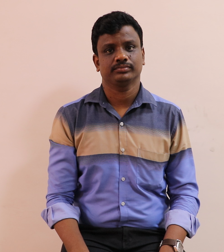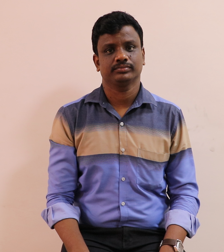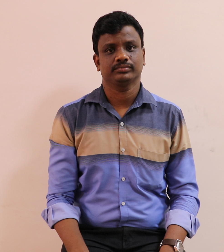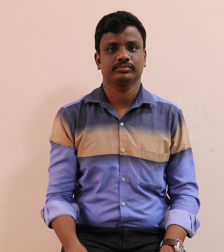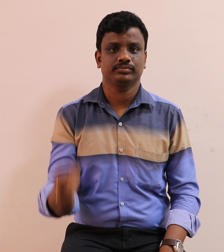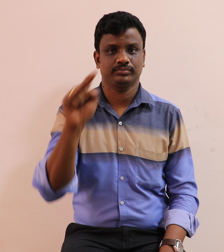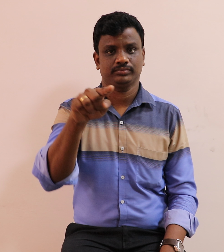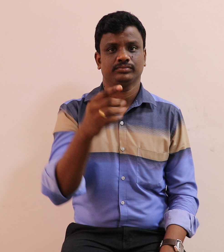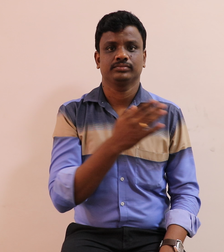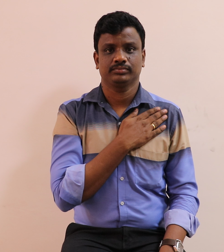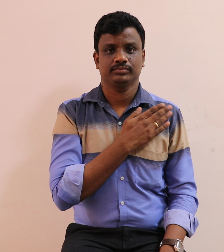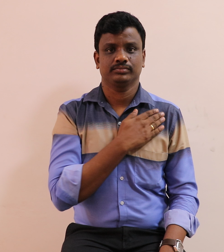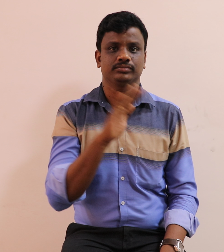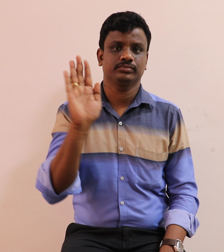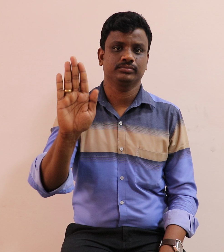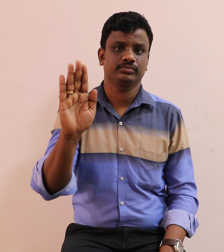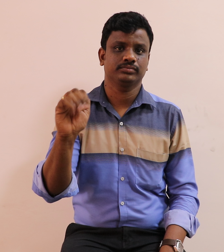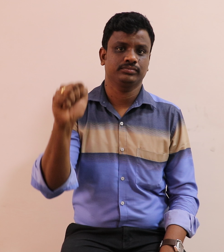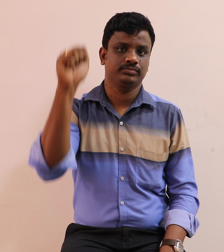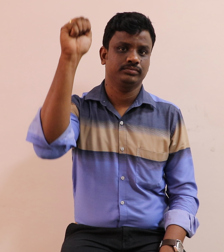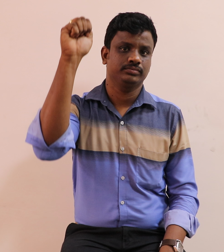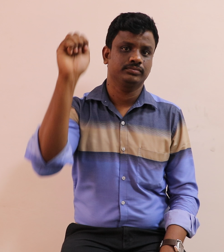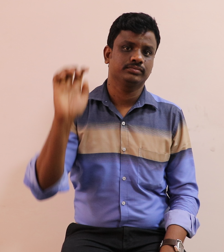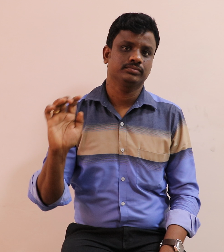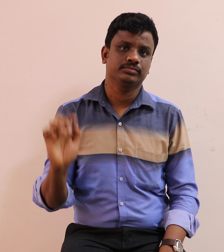take care of yourself